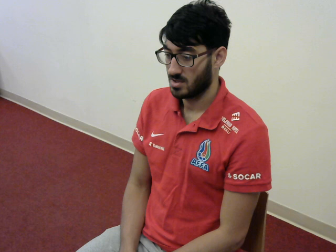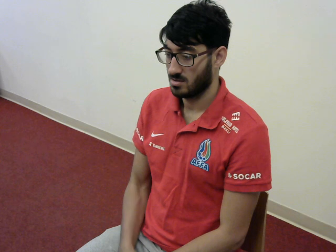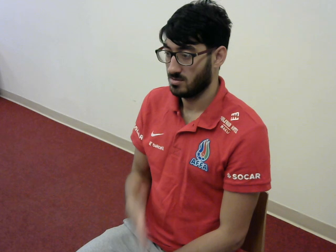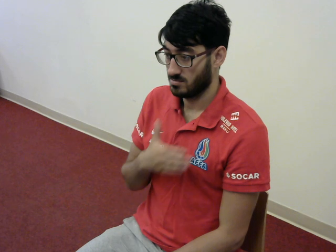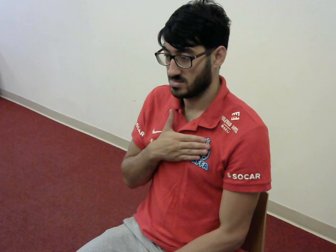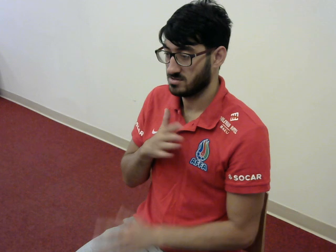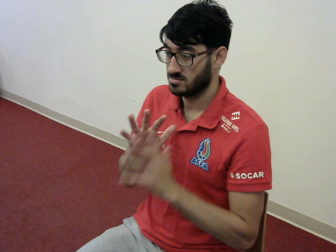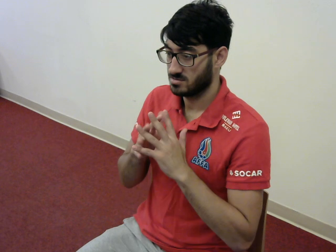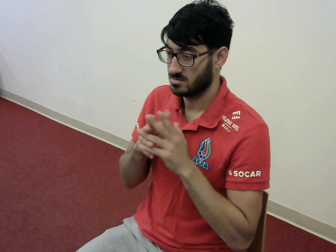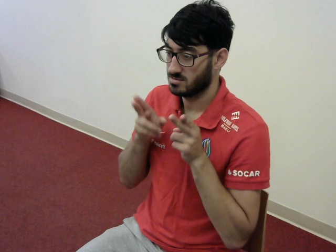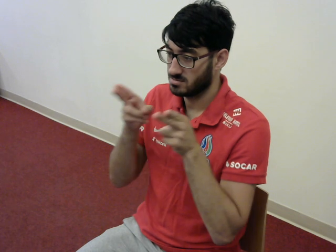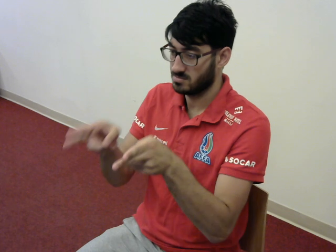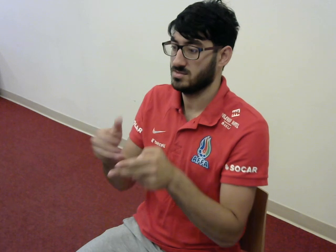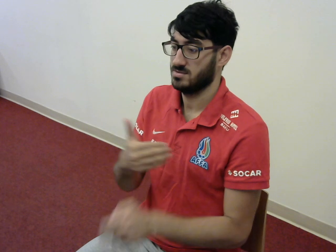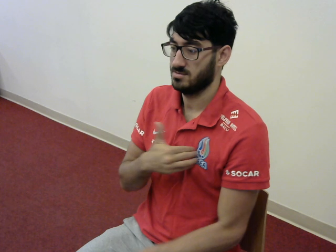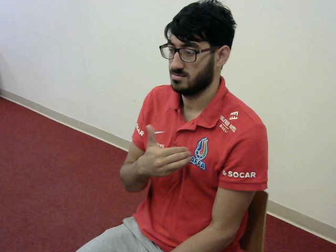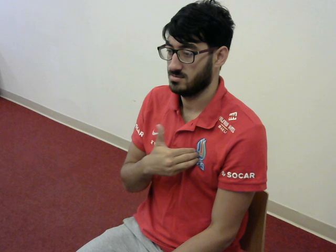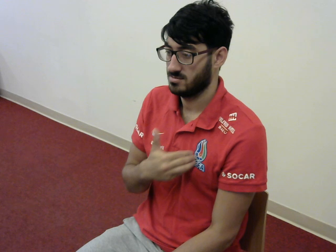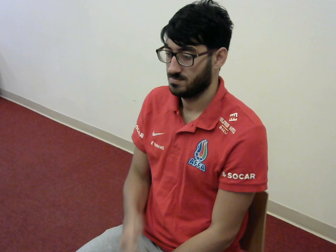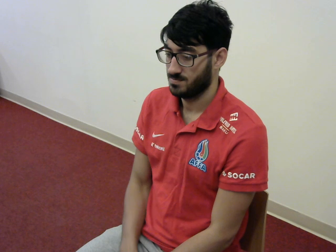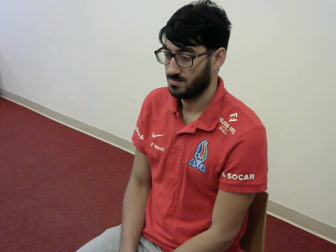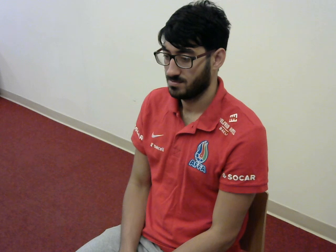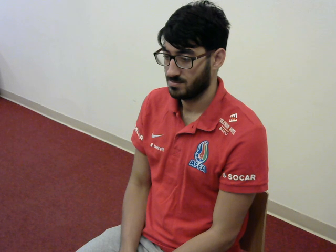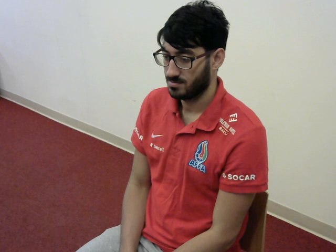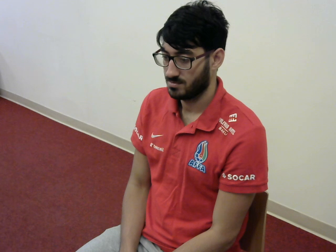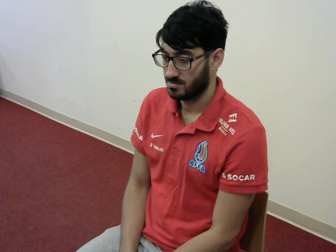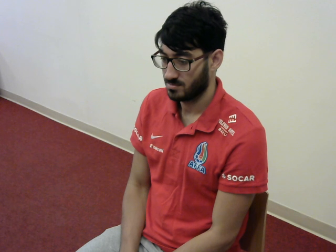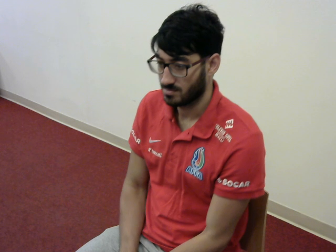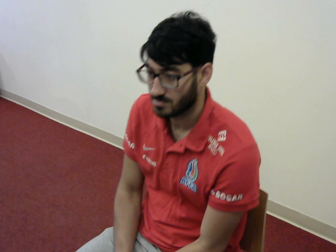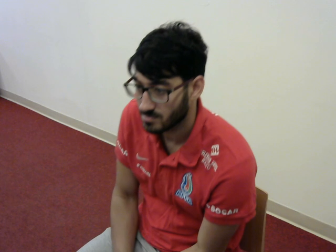Mən kəndə getmək istəyirəm